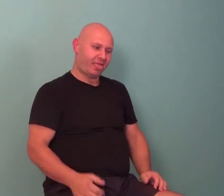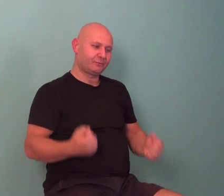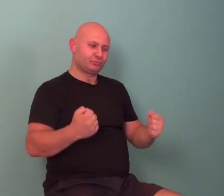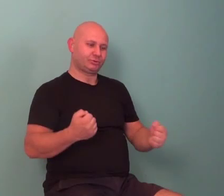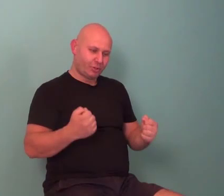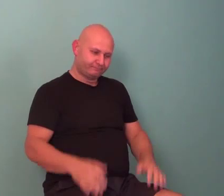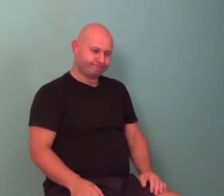Ciężko.